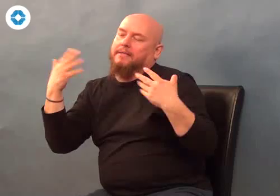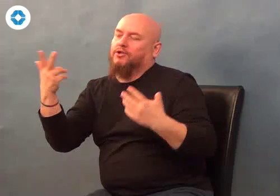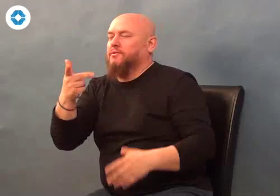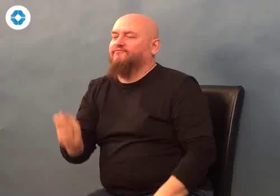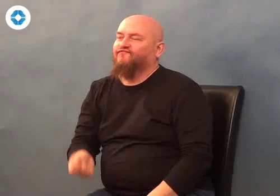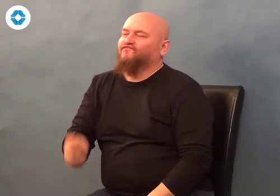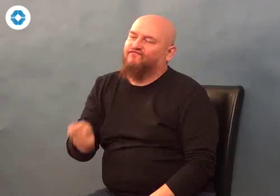Jeden z nich odbija piłeczkę rakietką.